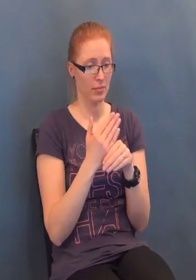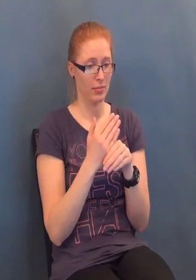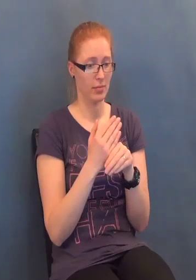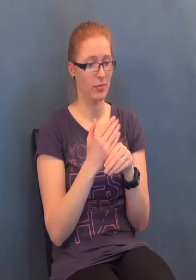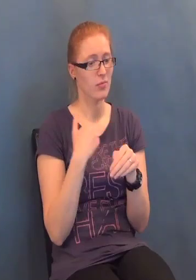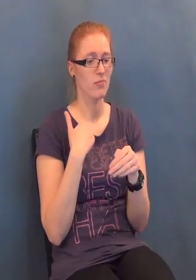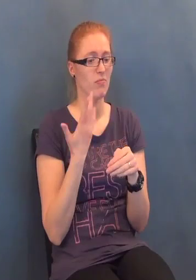Wieczorem?